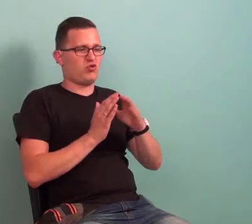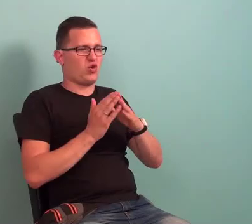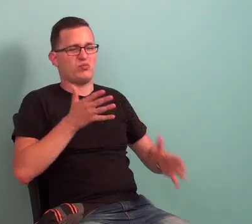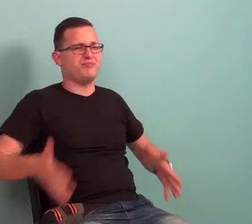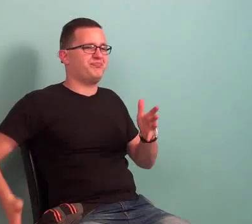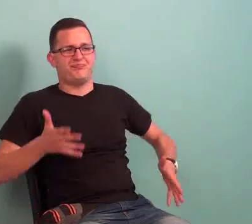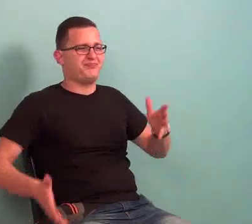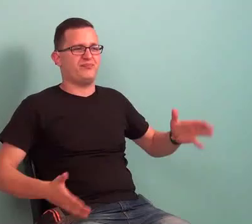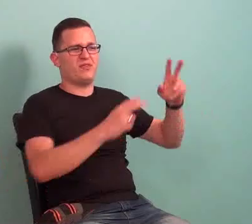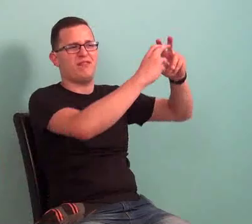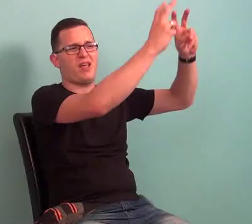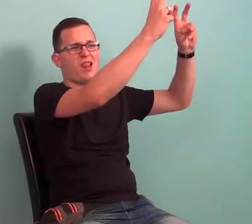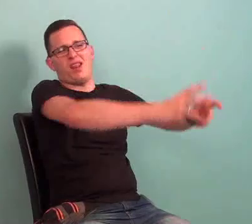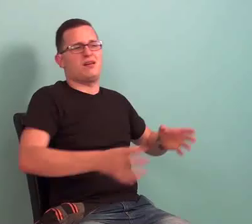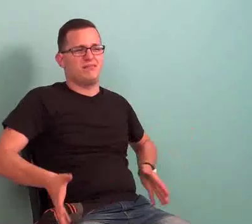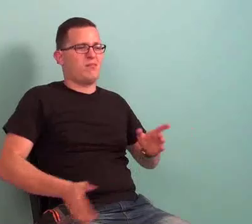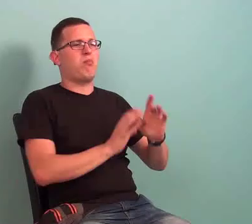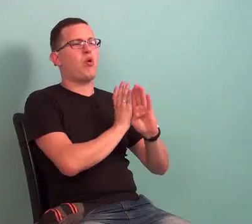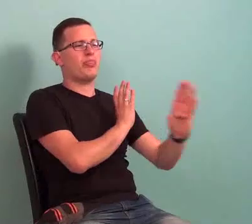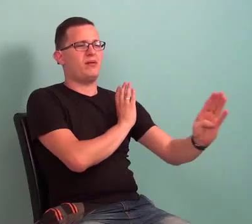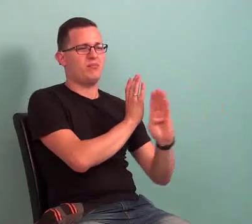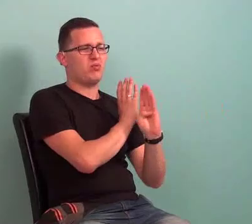Idzie obok willi, przed nią jest płot.